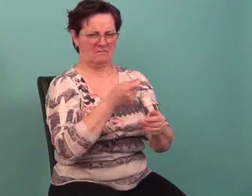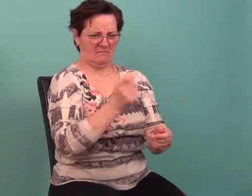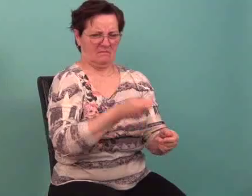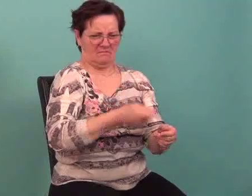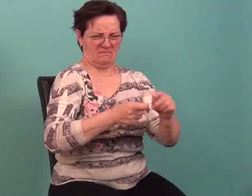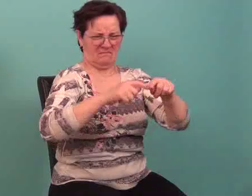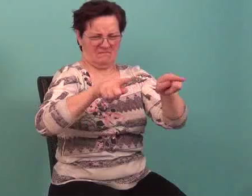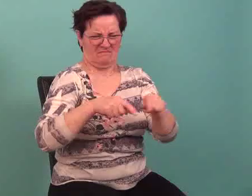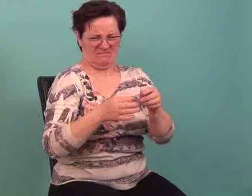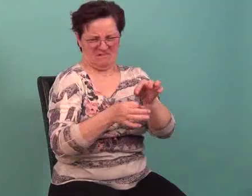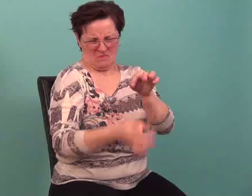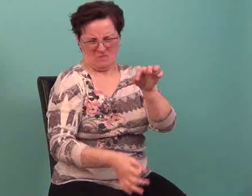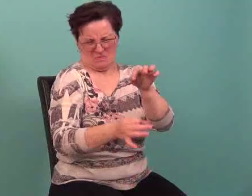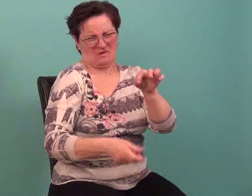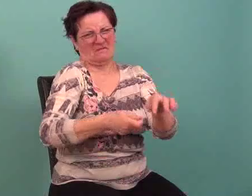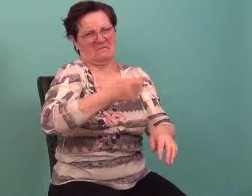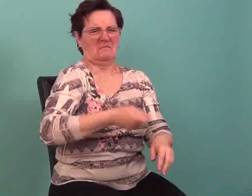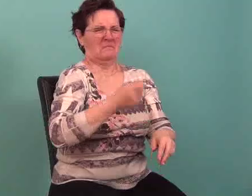Była to taka paletka z piłeczką do podbijania na sznurku.